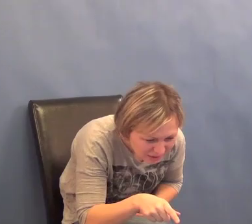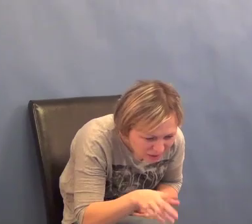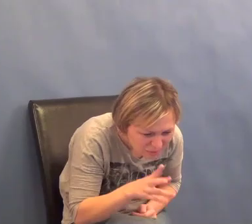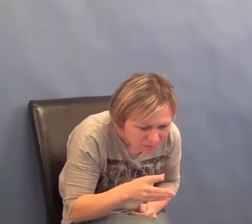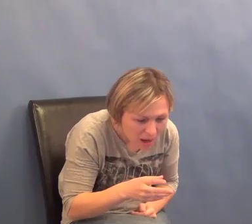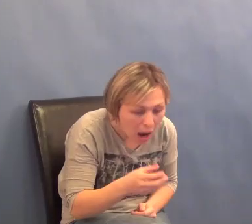Dziwne.